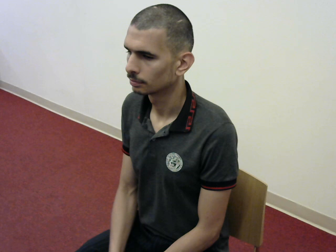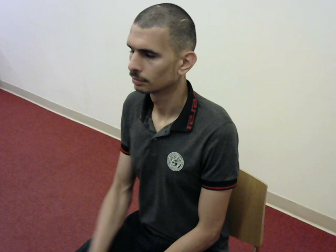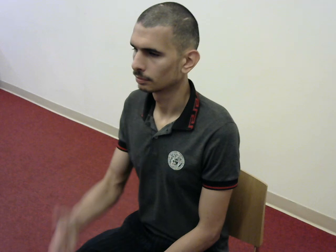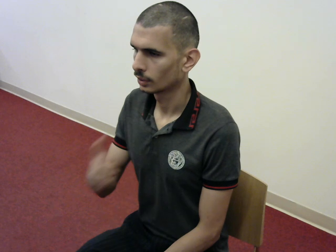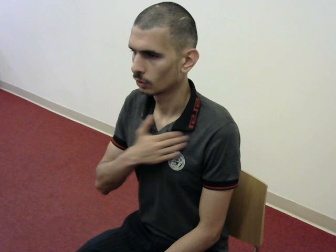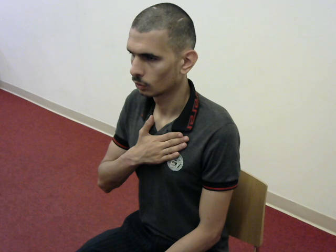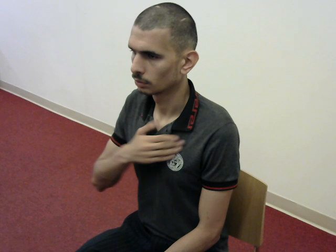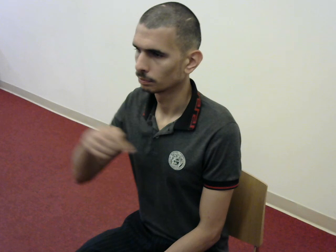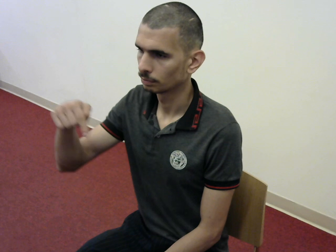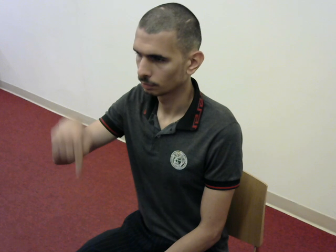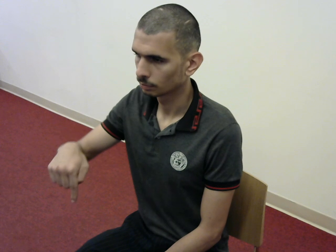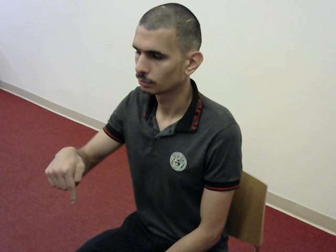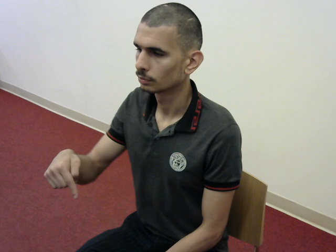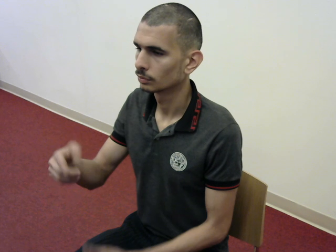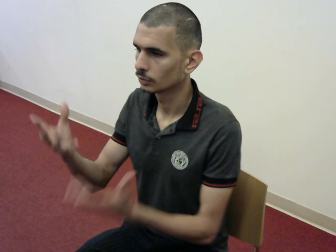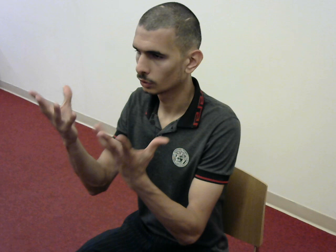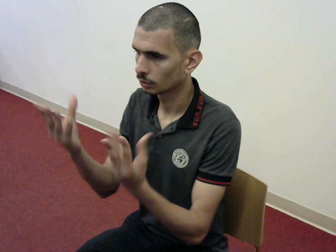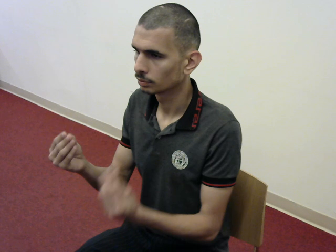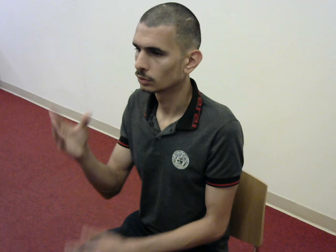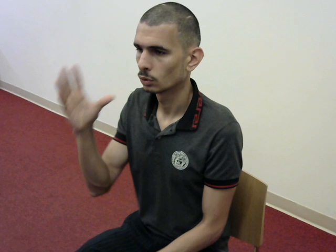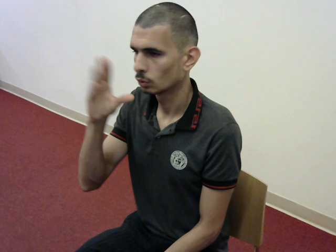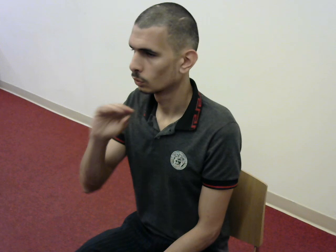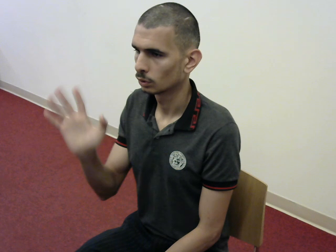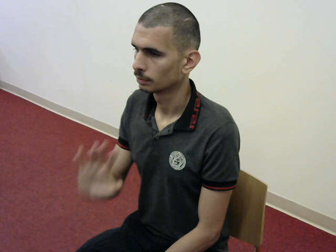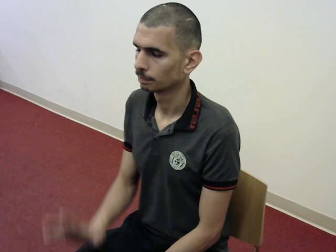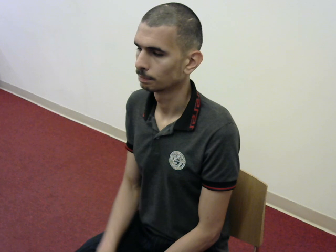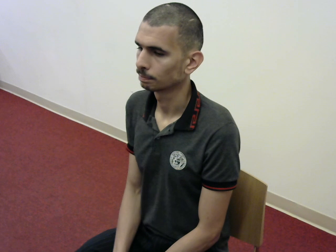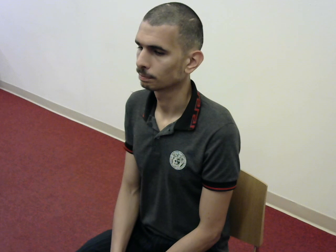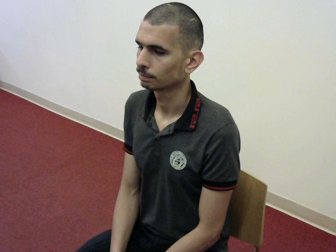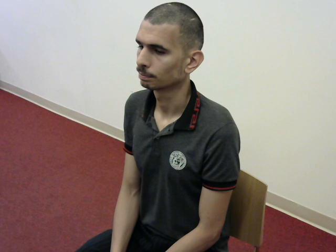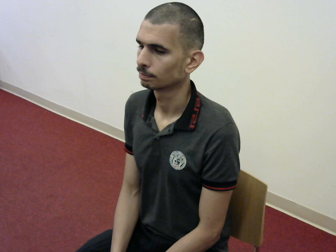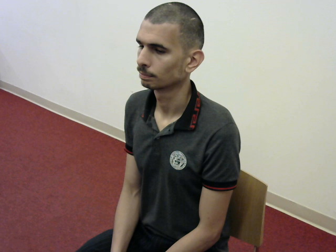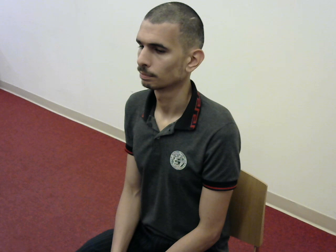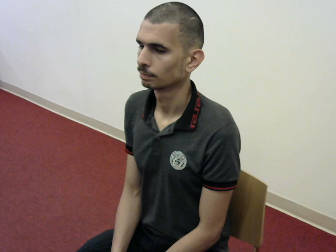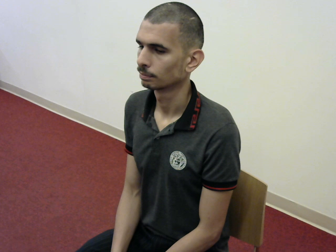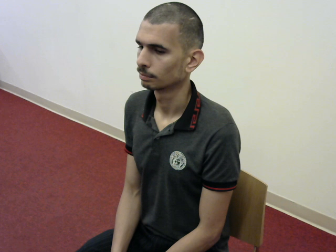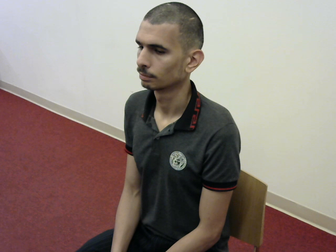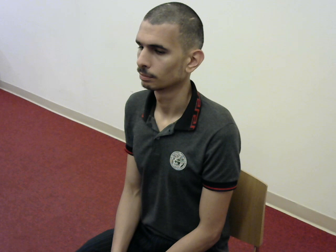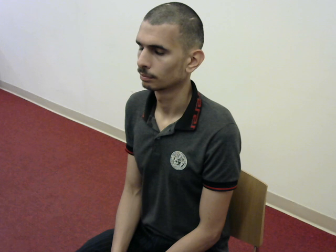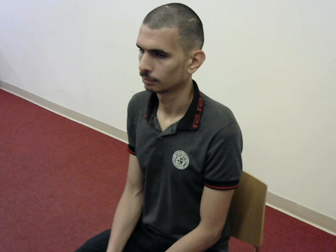Məndə bu gün alınmır